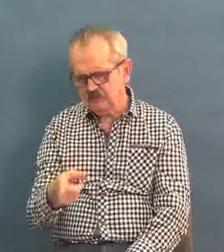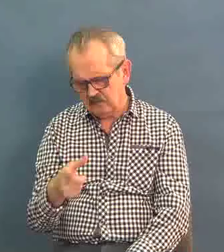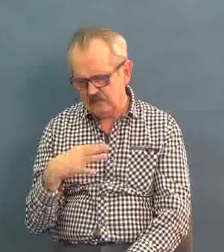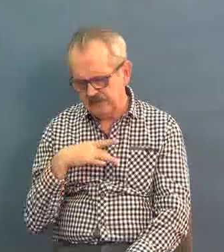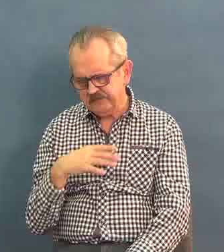Wolne.